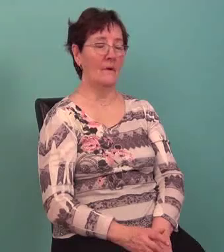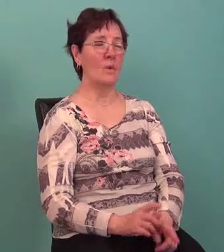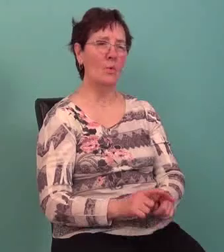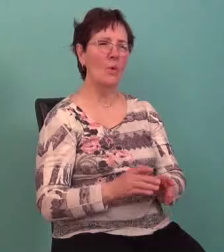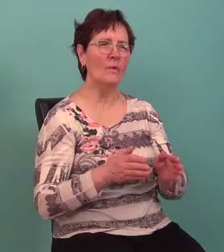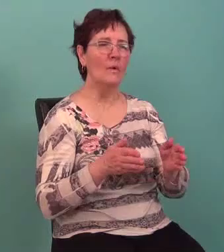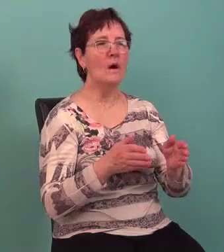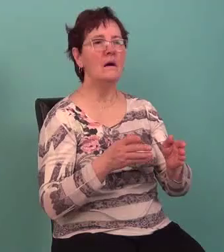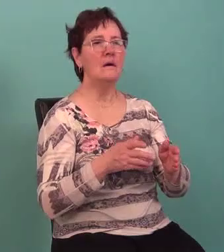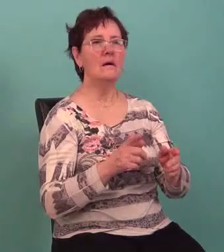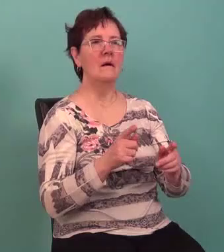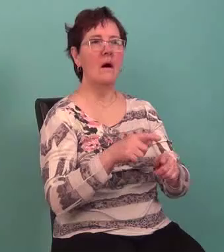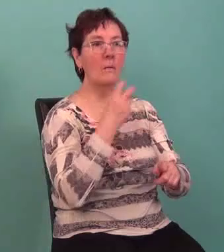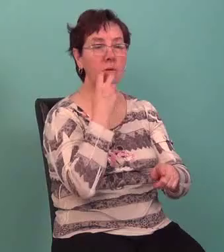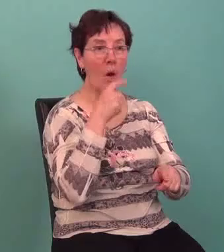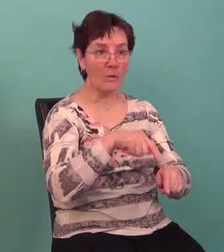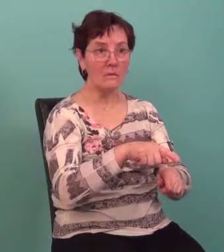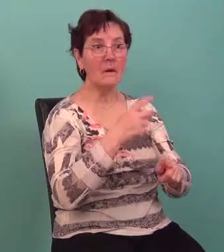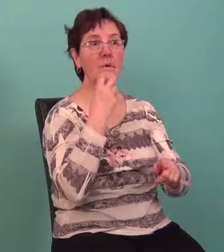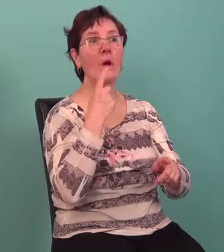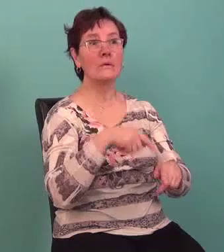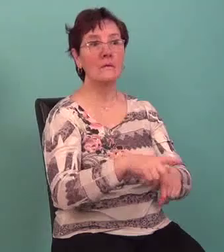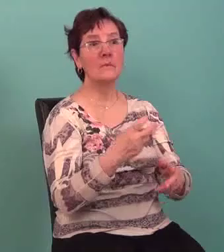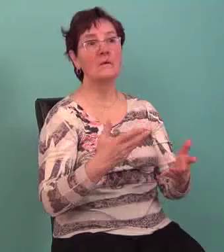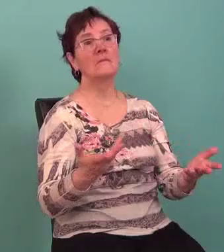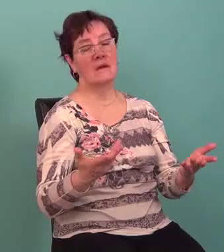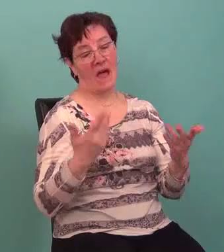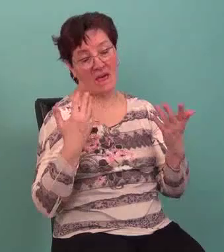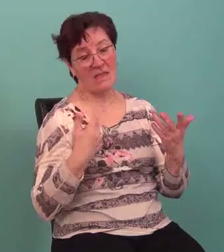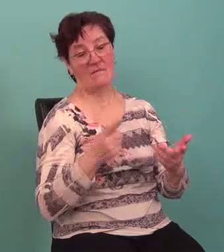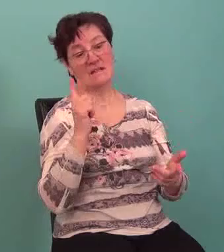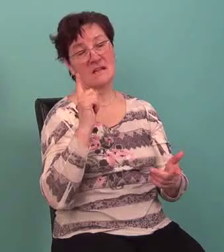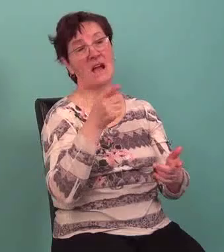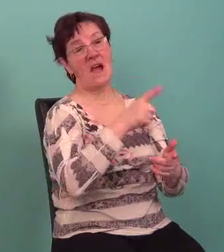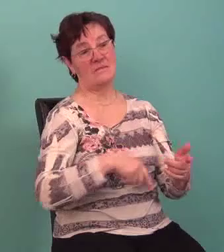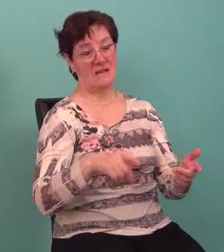Prąd jest pod spodem? No może tak, ale okrągły znak zakazu to nie wiem już.